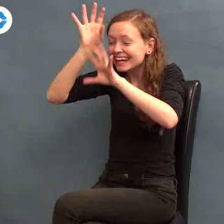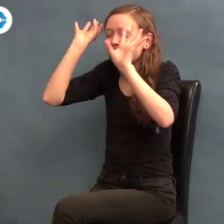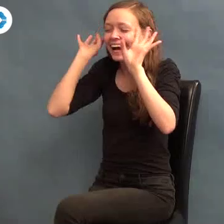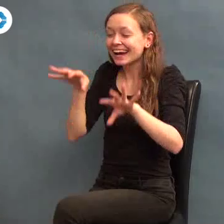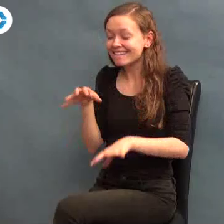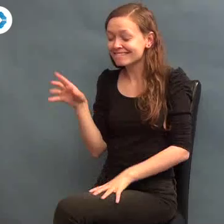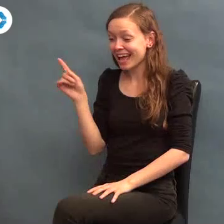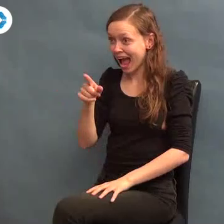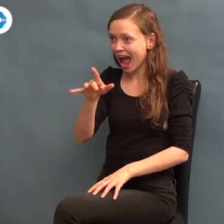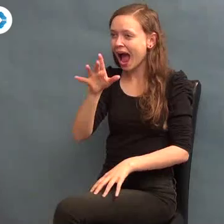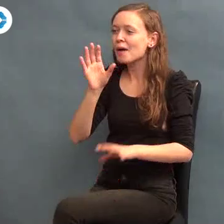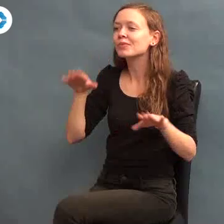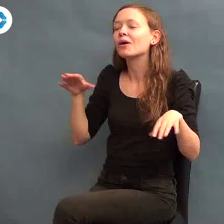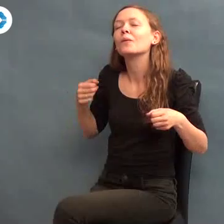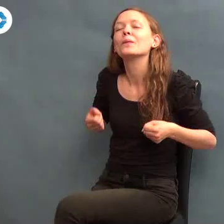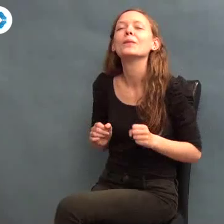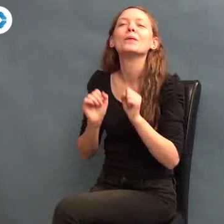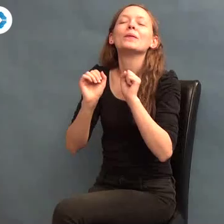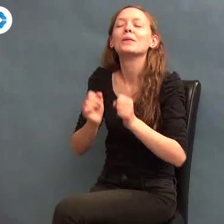A ptak huśtał się na huśtawce.